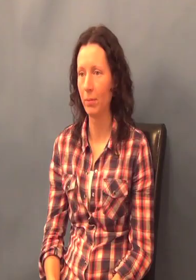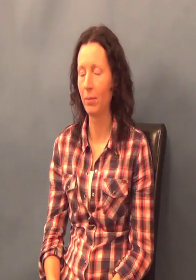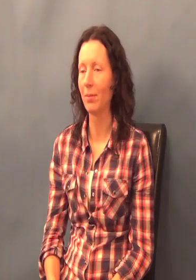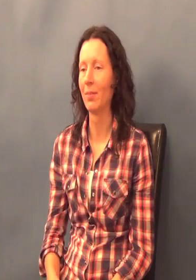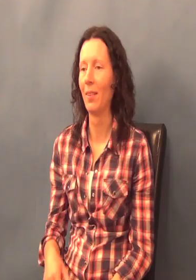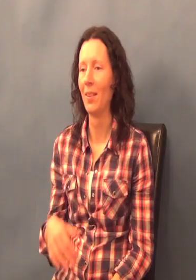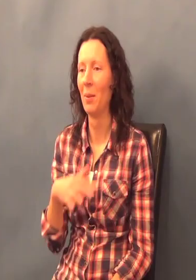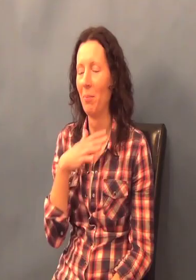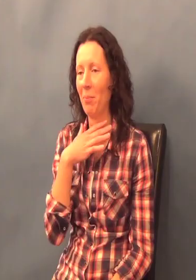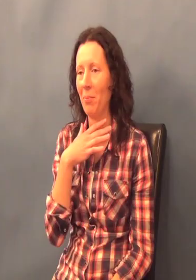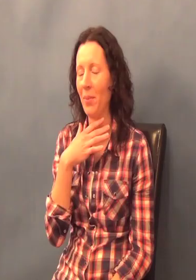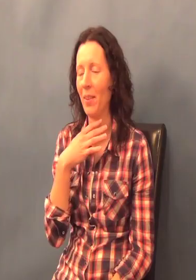Pies... patrzy...